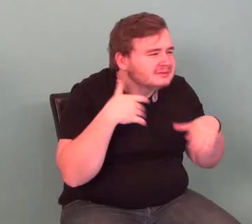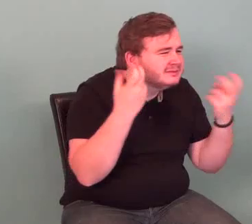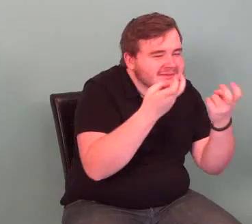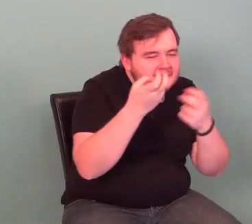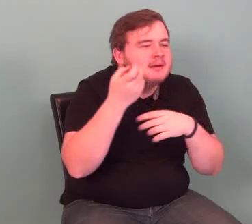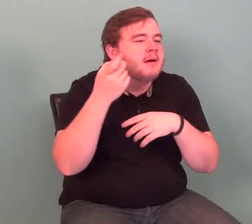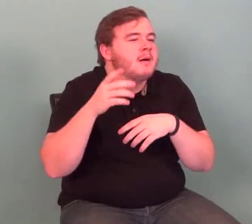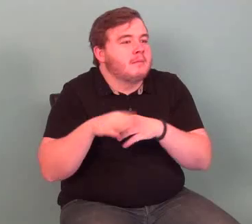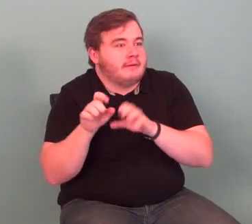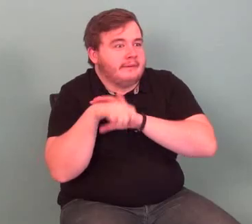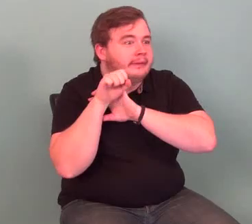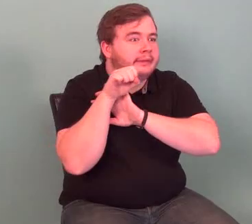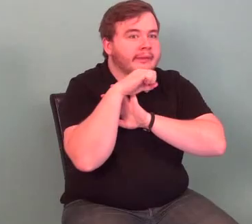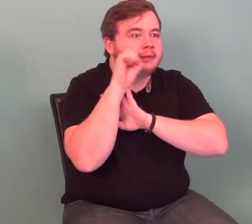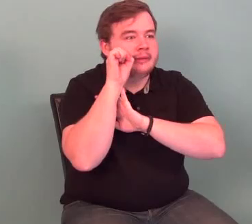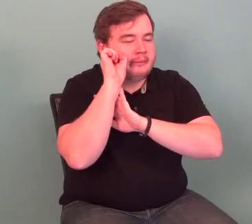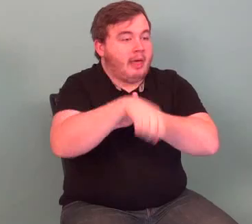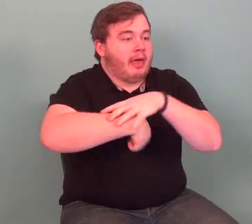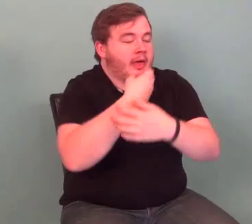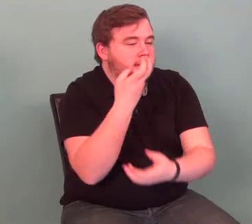A pies, wciąż z głową w słoiku, wygląda przez okno i wypada.